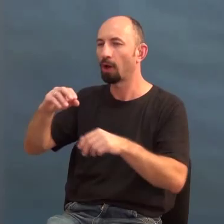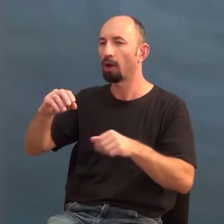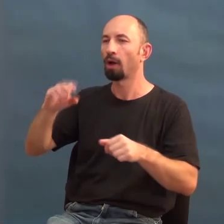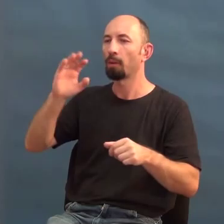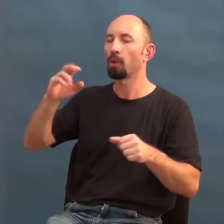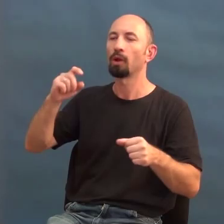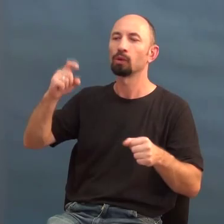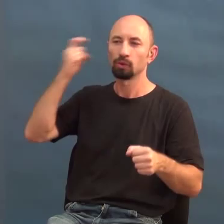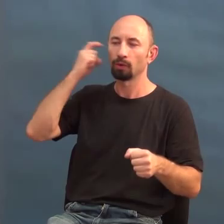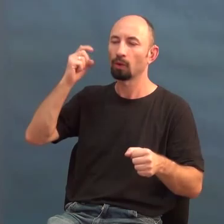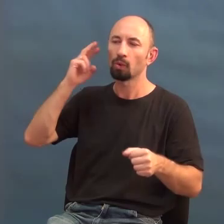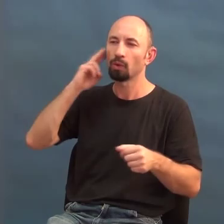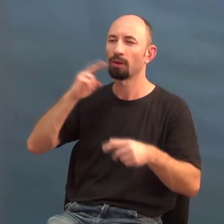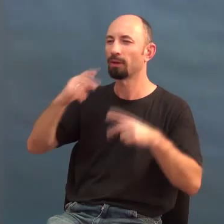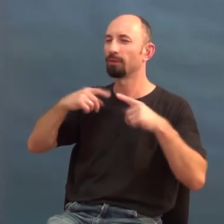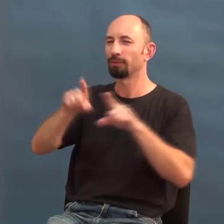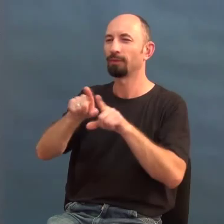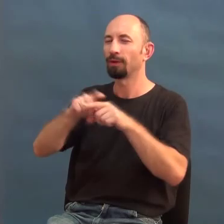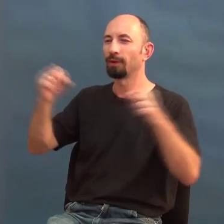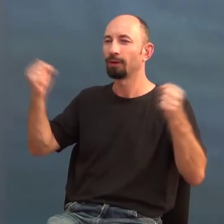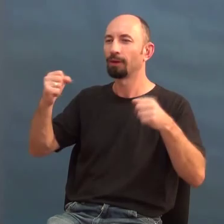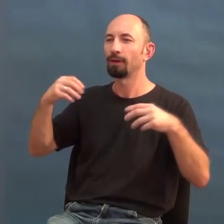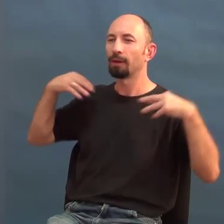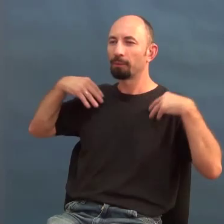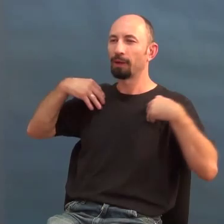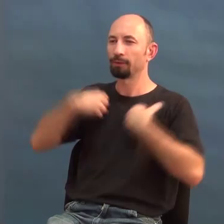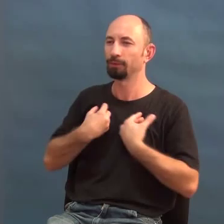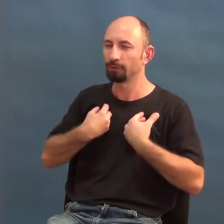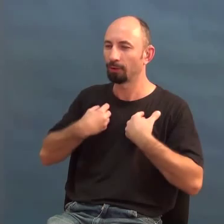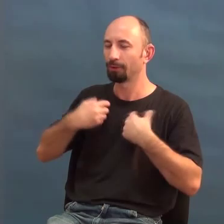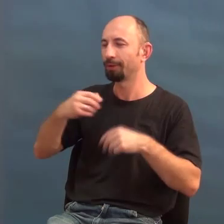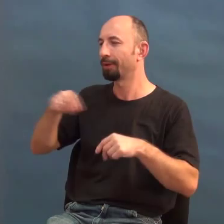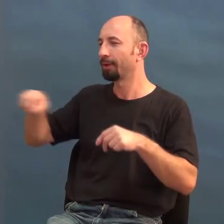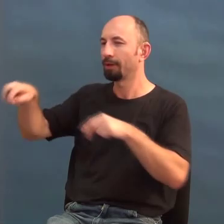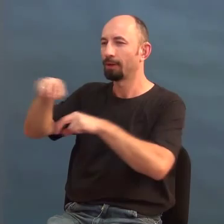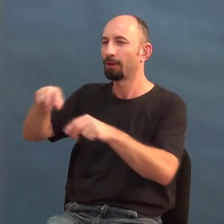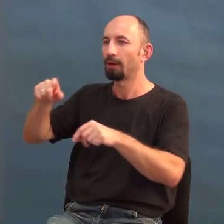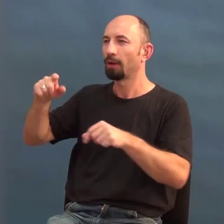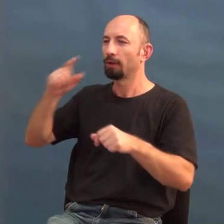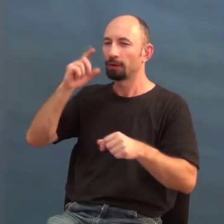Potem jedna osoba z tej grupy słyszących i głuchych była bardzo zmęczona i chciała iść spać.